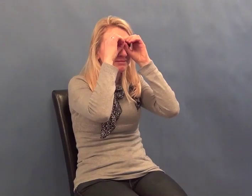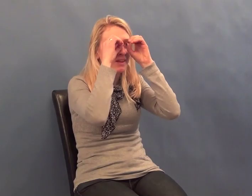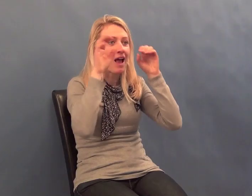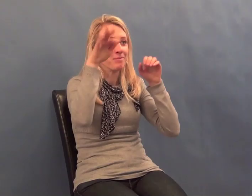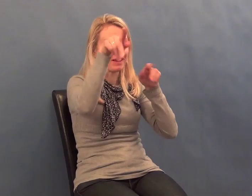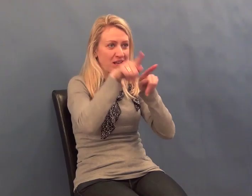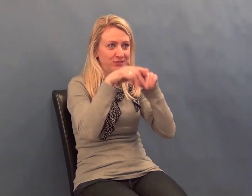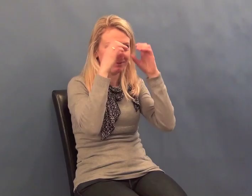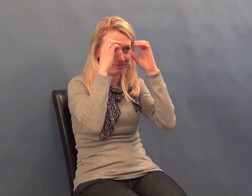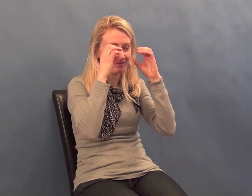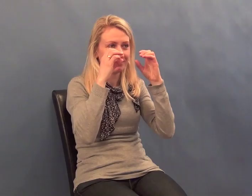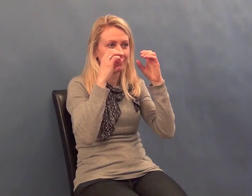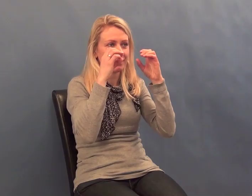A tam ptak też bierze lornetkę i przez nią patrzy.